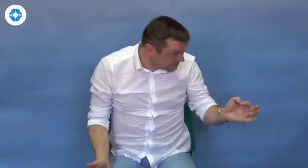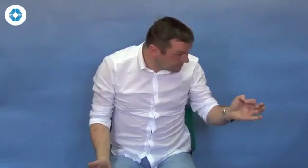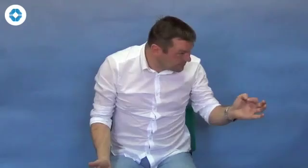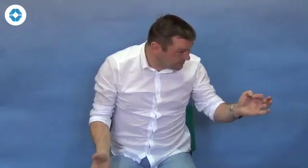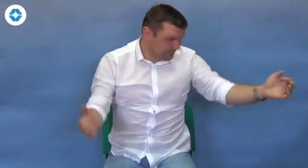Super.